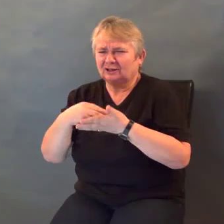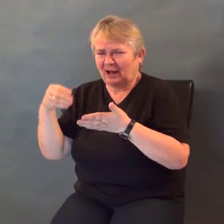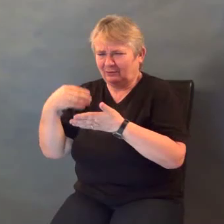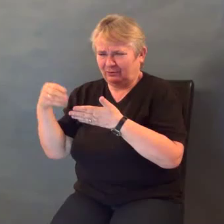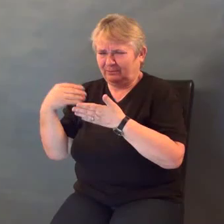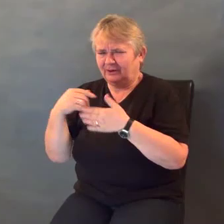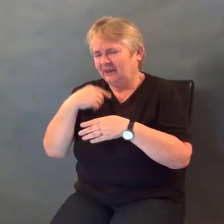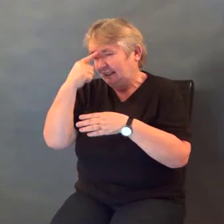Zakupy.